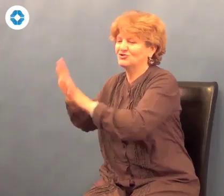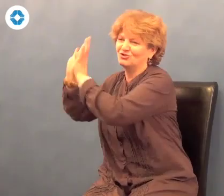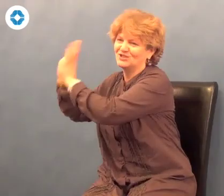Drugie.